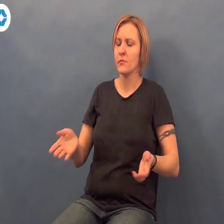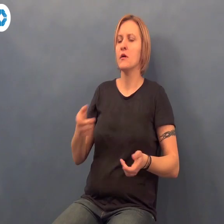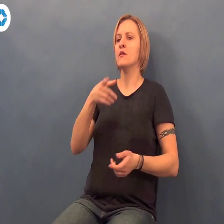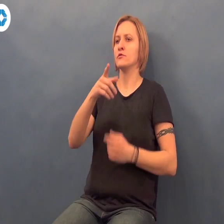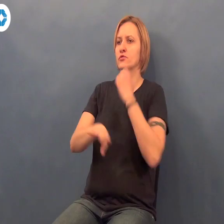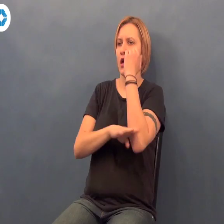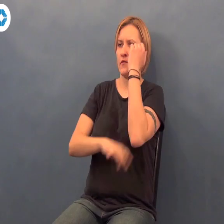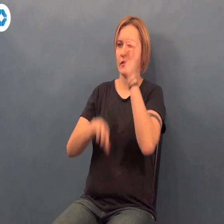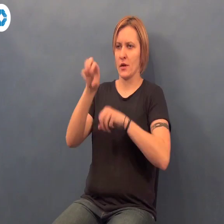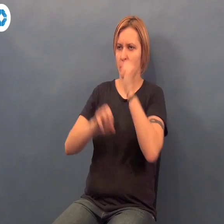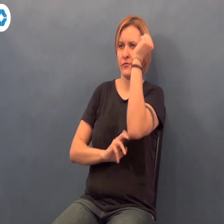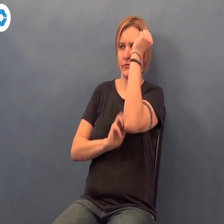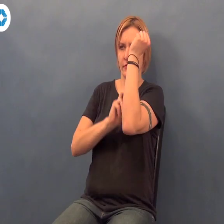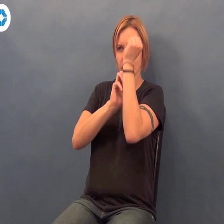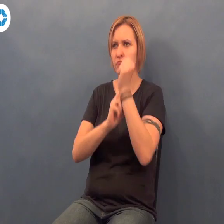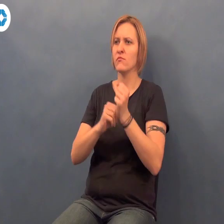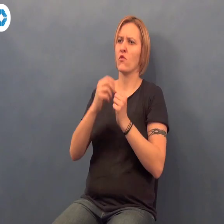On wchodzi po drabinie na drzewo.